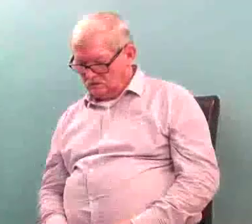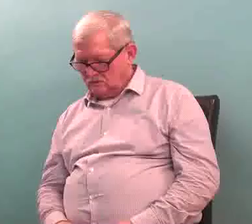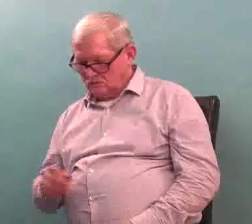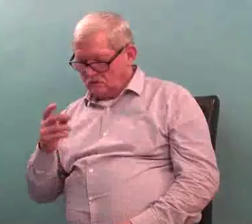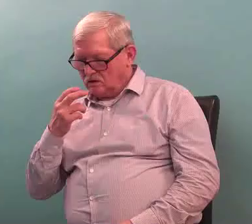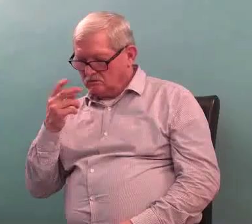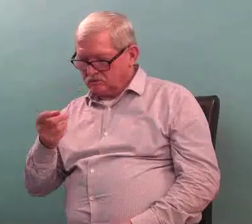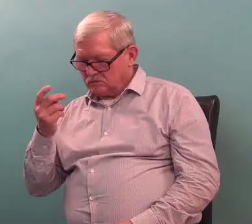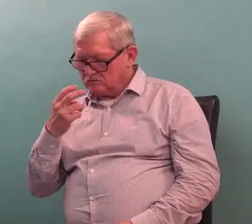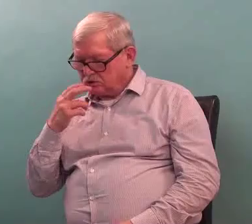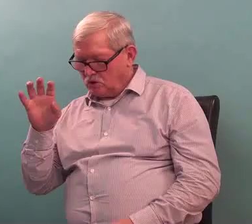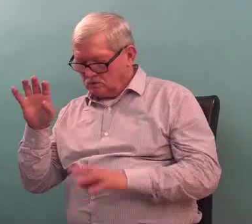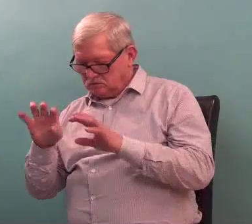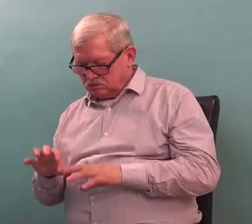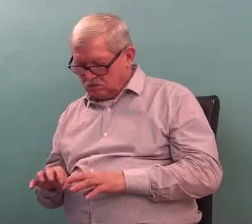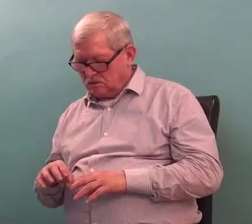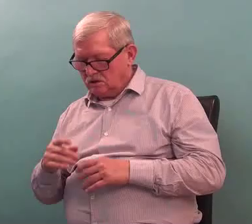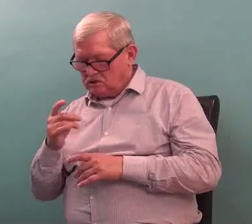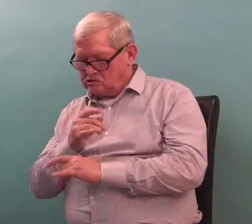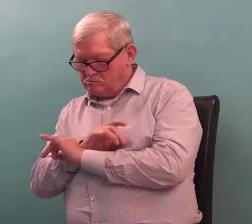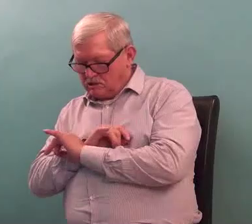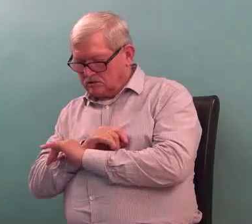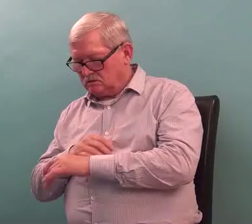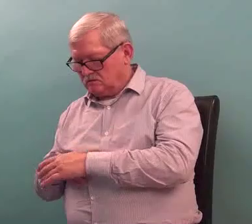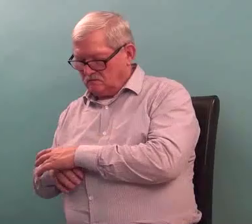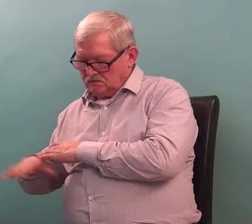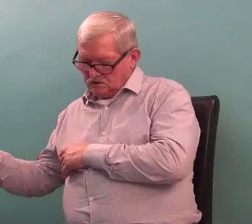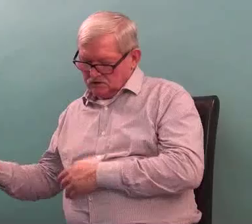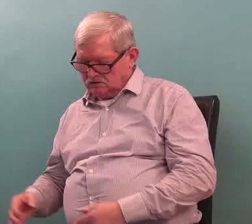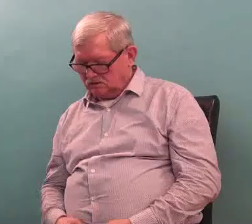Jest znak, a w nim symbol prądu, to oznacza, że można umrzeć od porażenia prądem, trzeba uciekać.